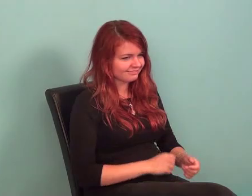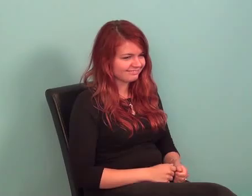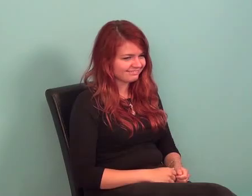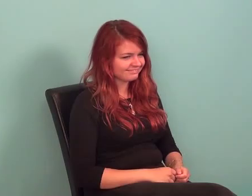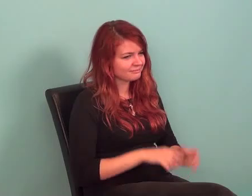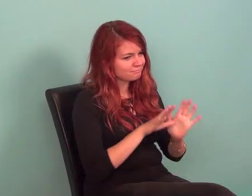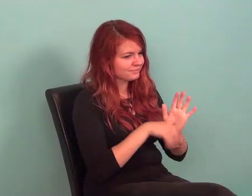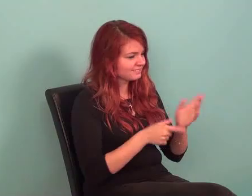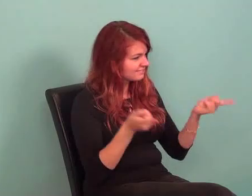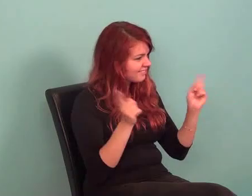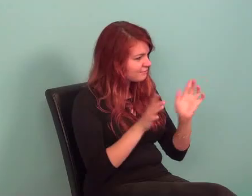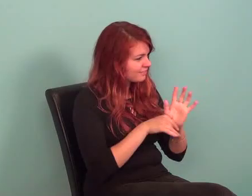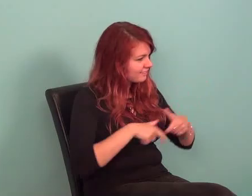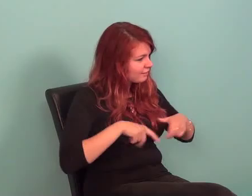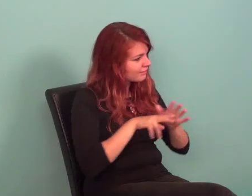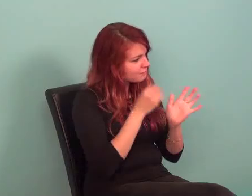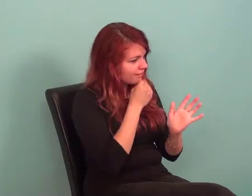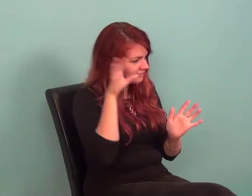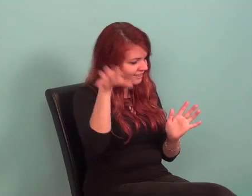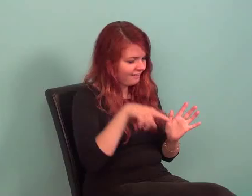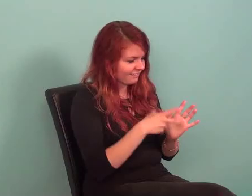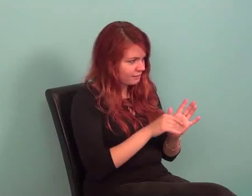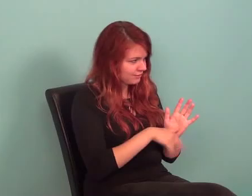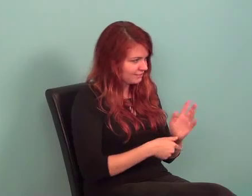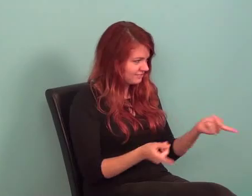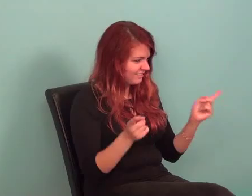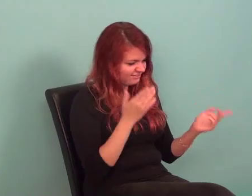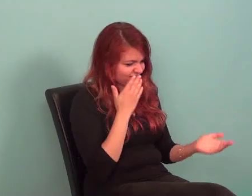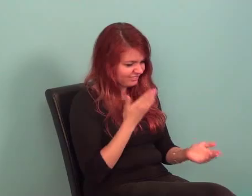Zakaz chodzenia po mieście w stroju kąpielowym, tylko na plaży można. Tak mi się wydaje, że ten znak to znaczy.